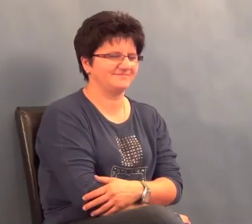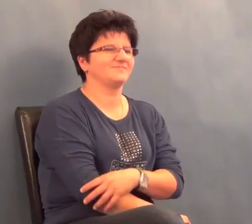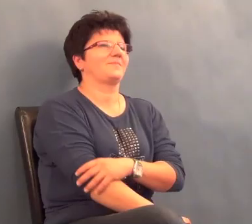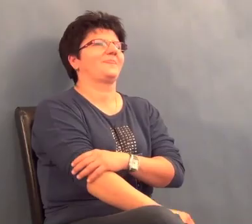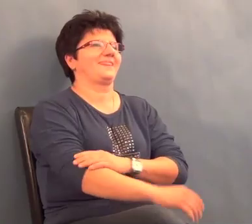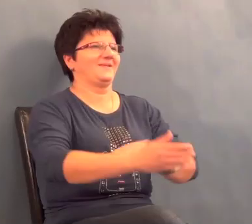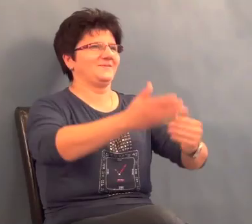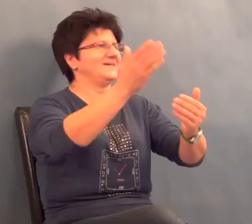Już.